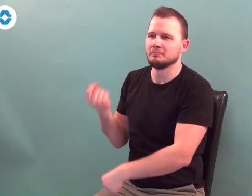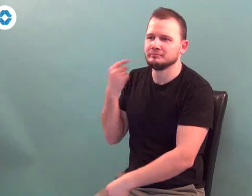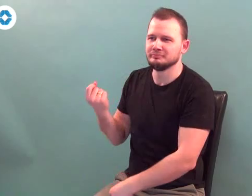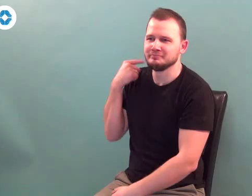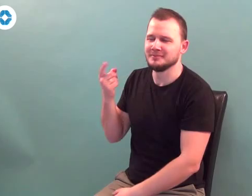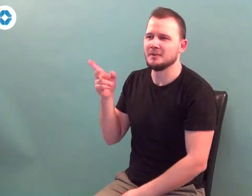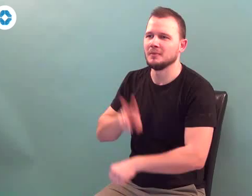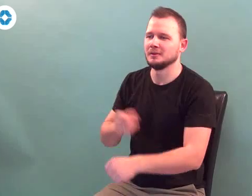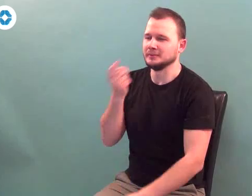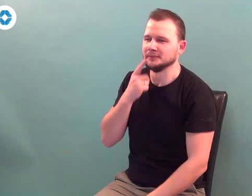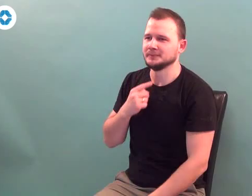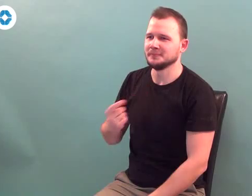Policjant stoi za nim i dostaje plasteliną kilka razy w twarz.